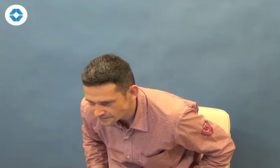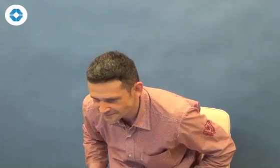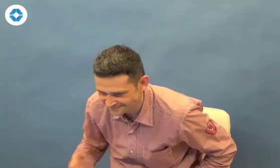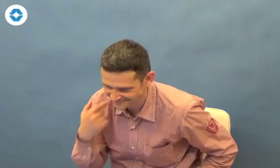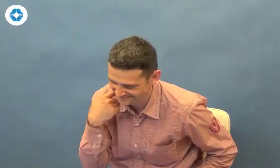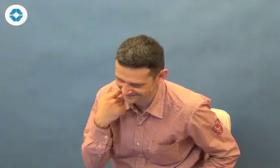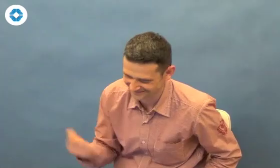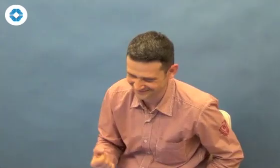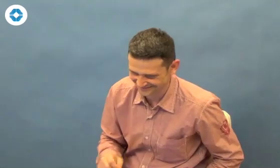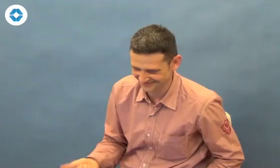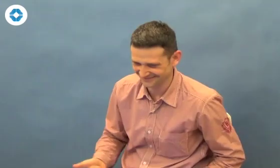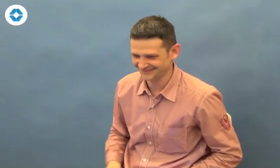Super żart.